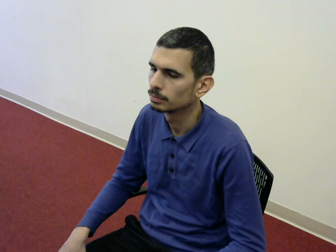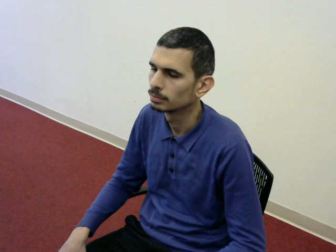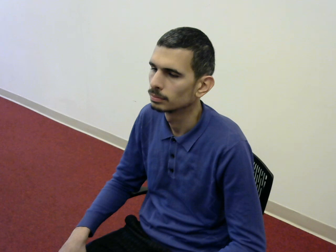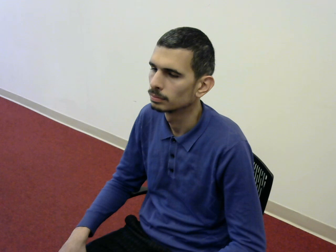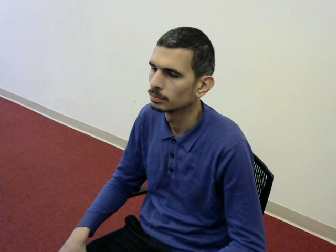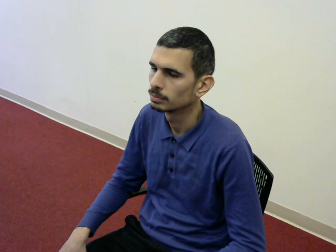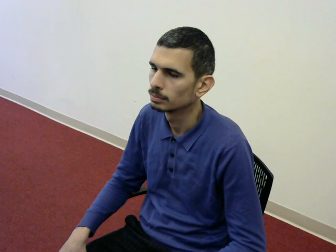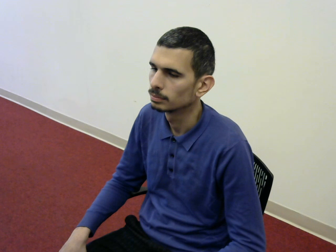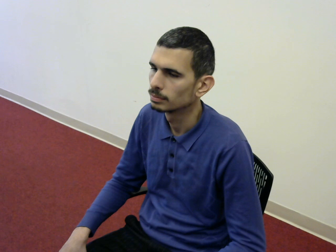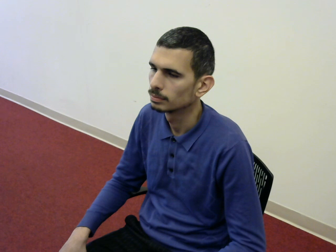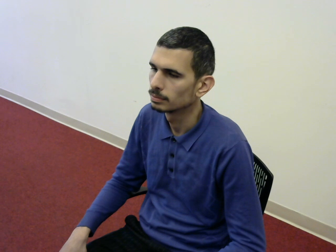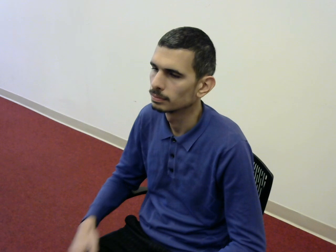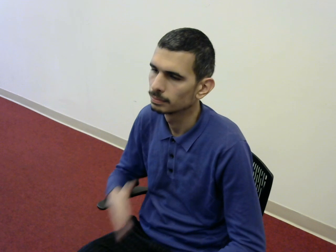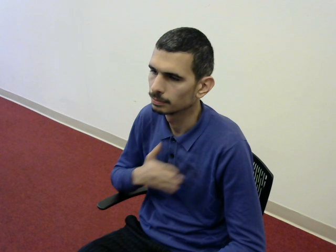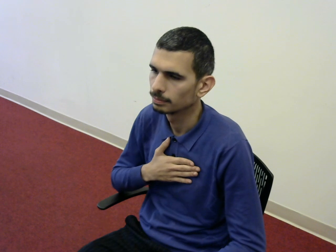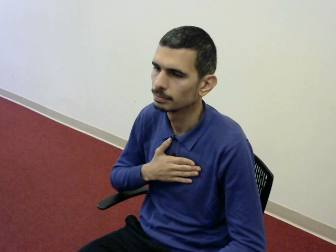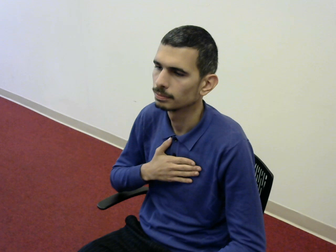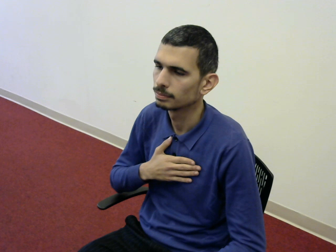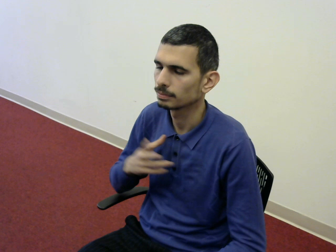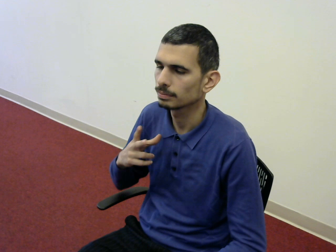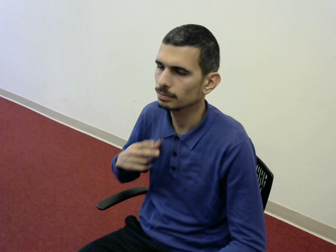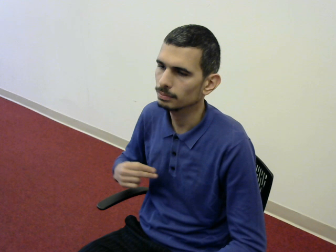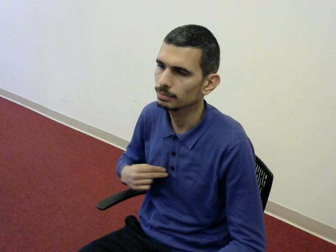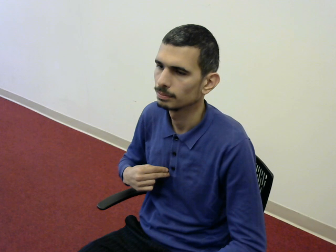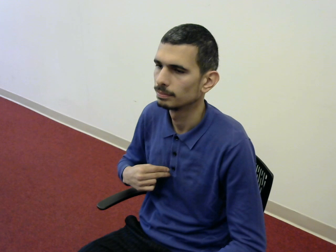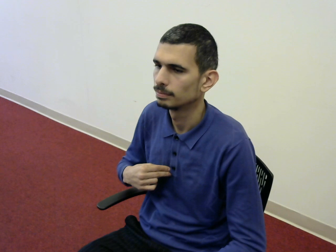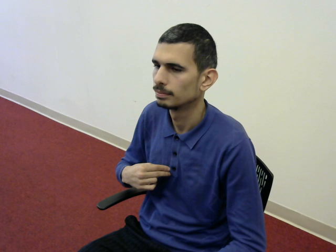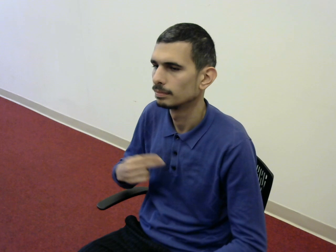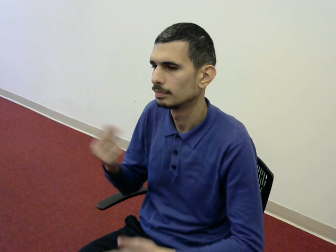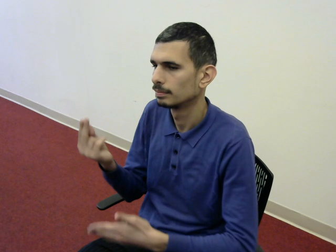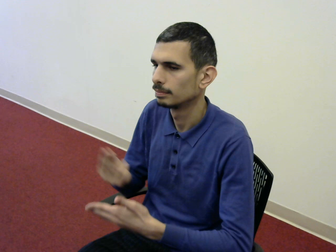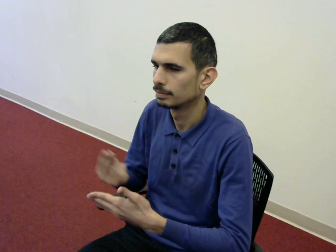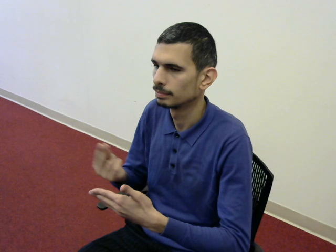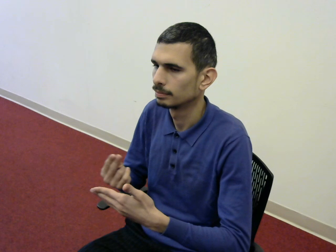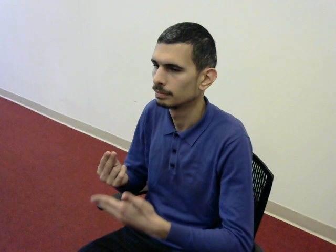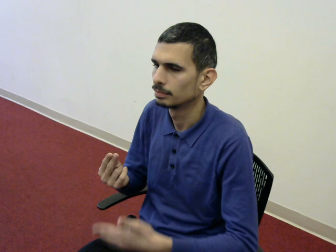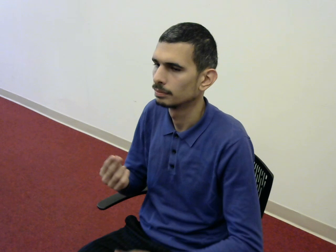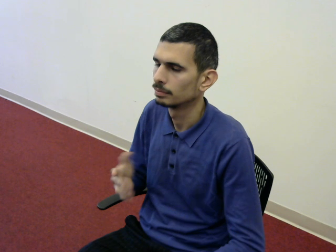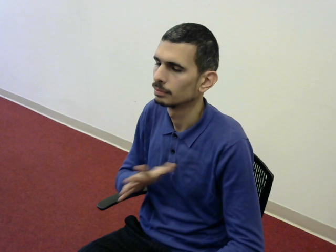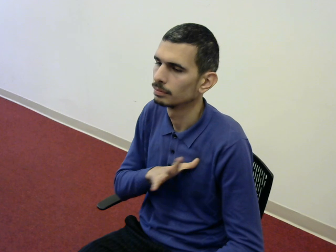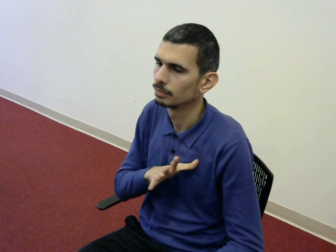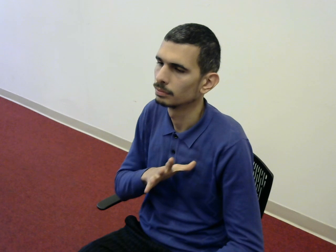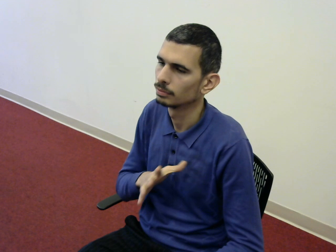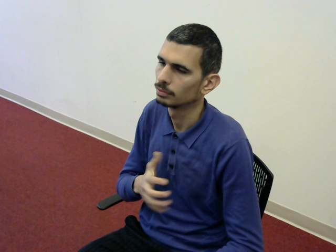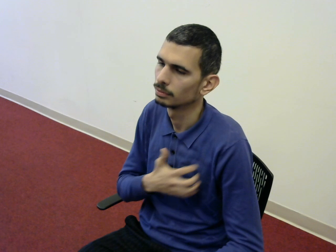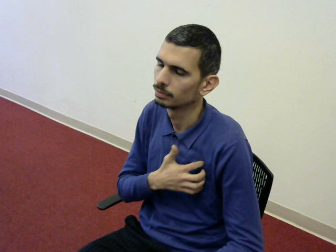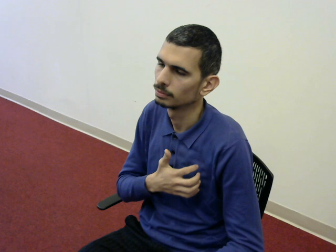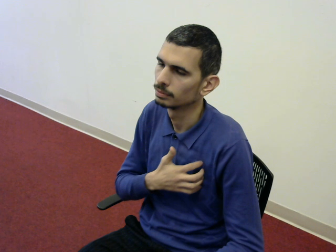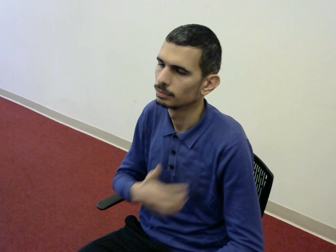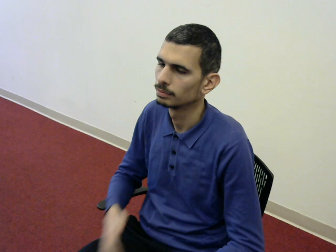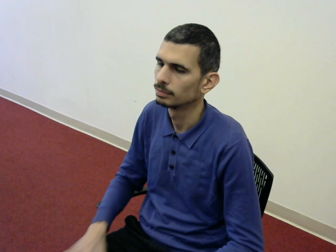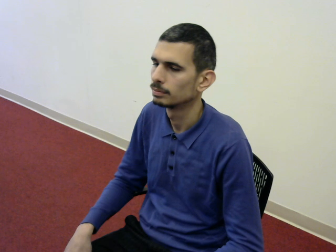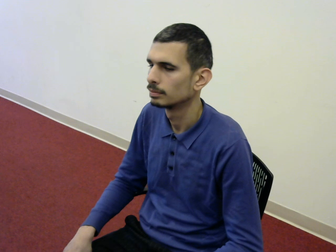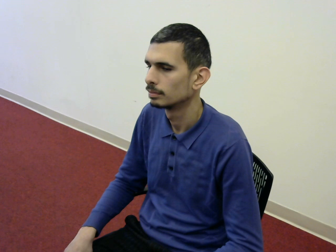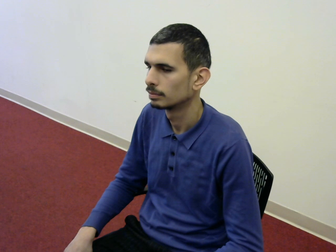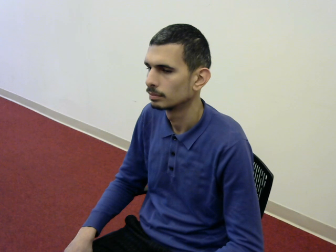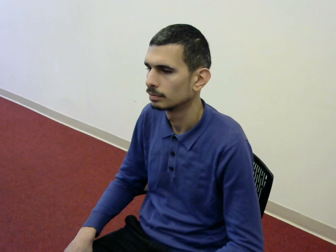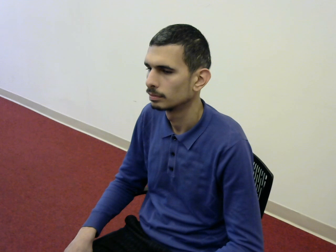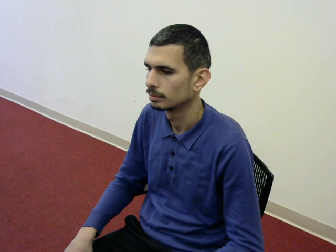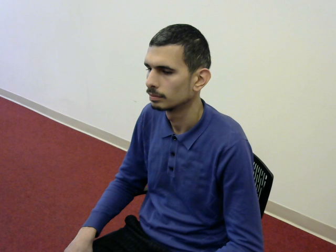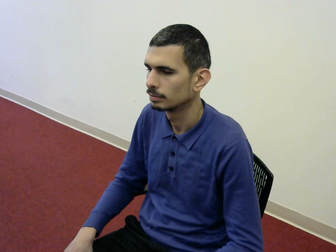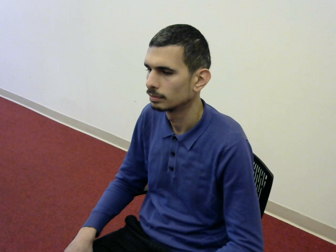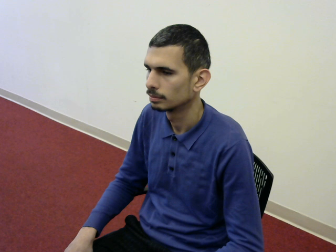Mənim qızım rəssam olmaq istəyir